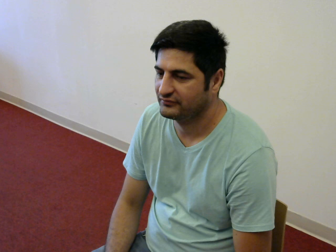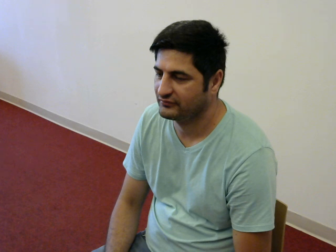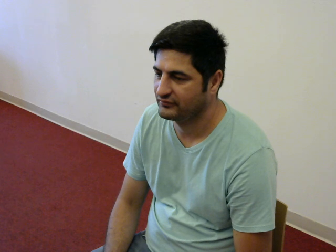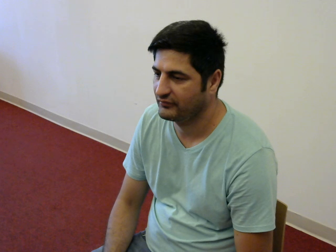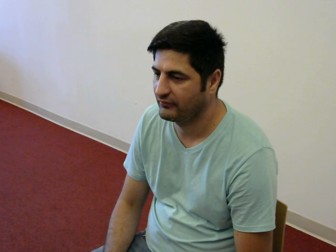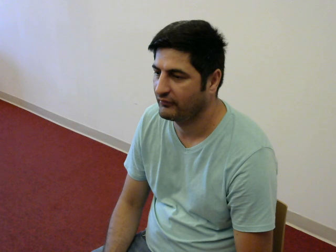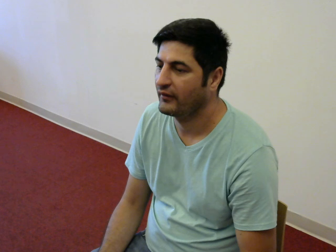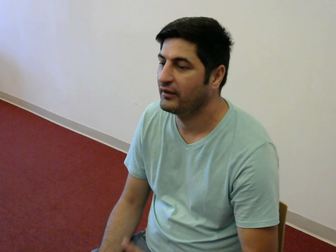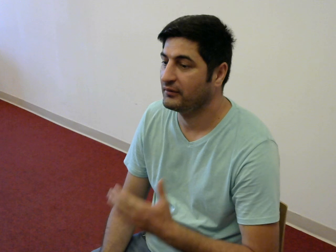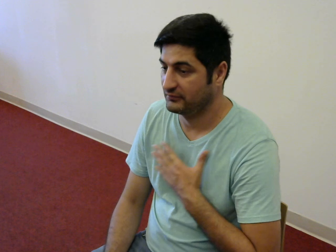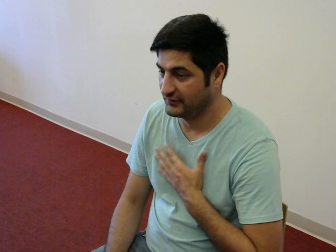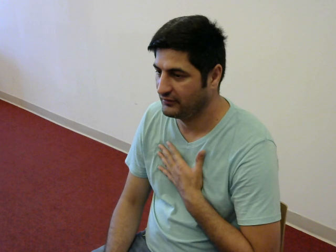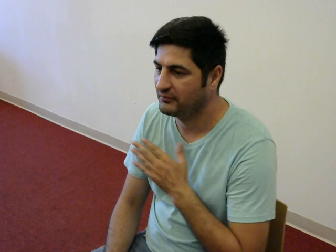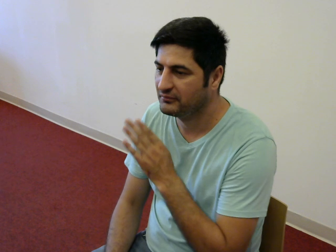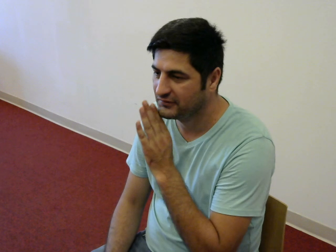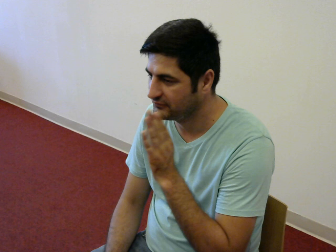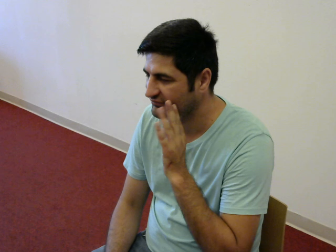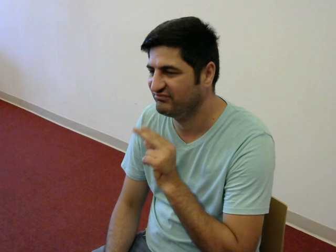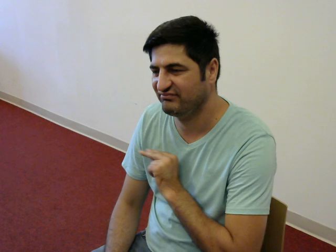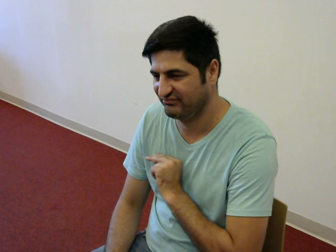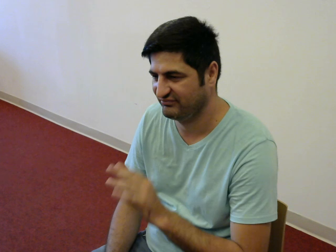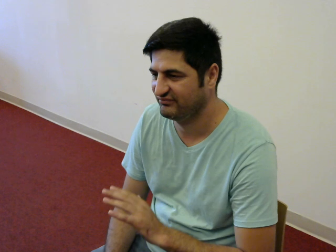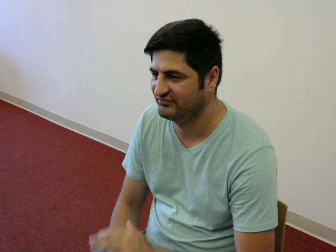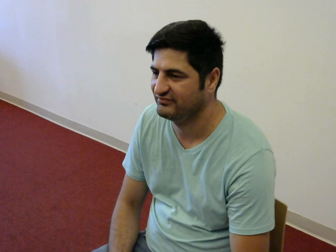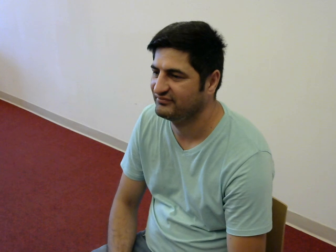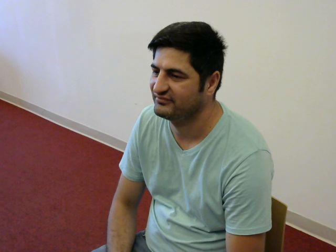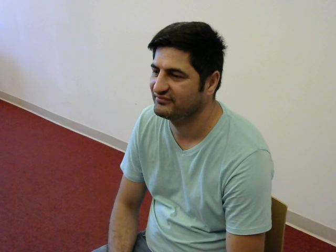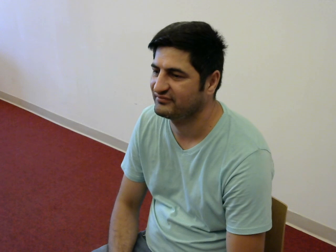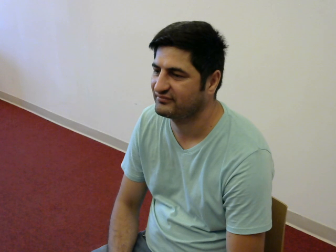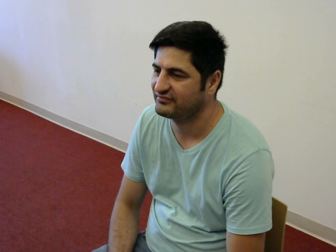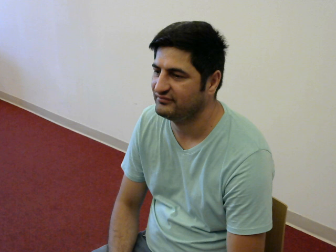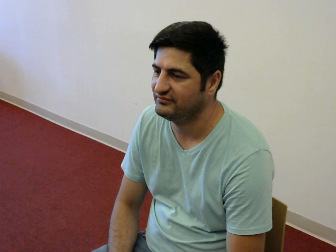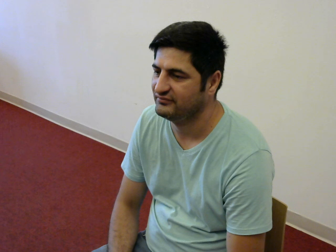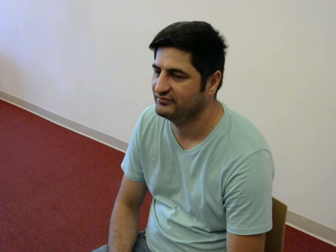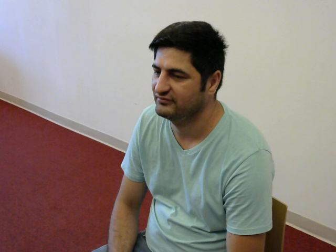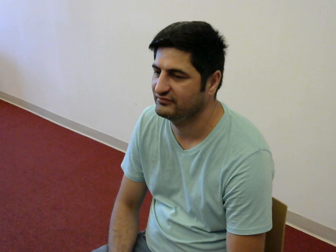Mənim anam işsizdir